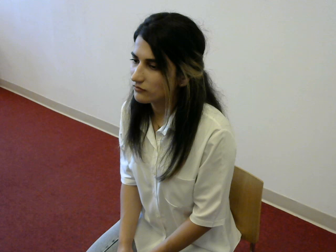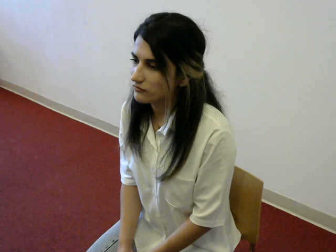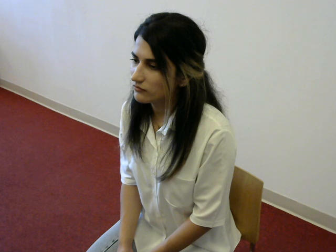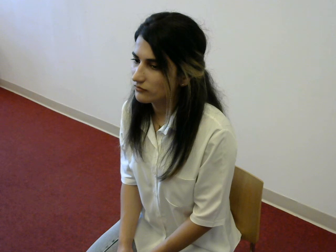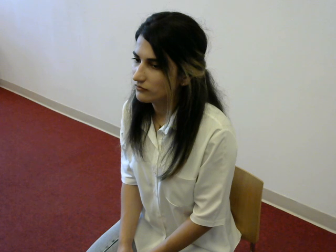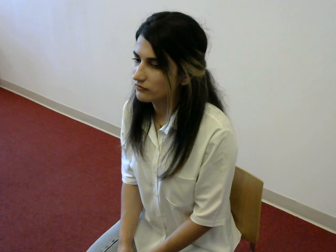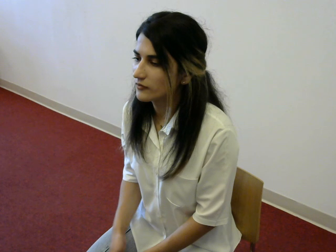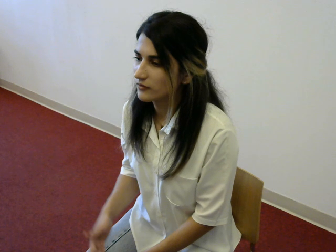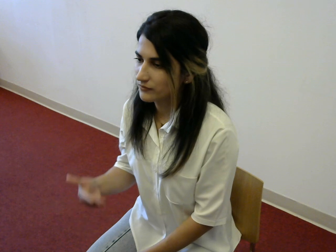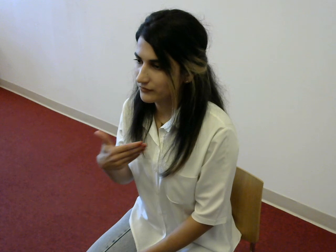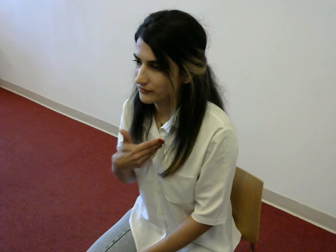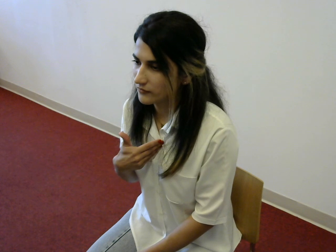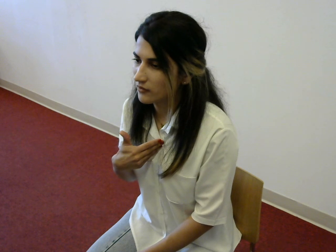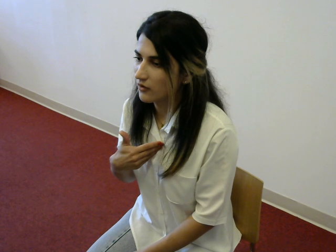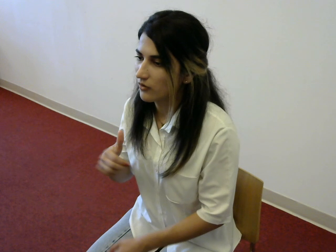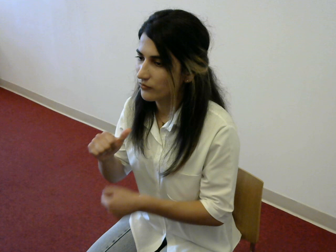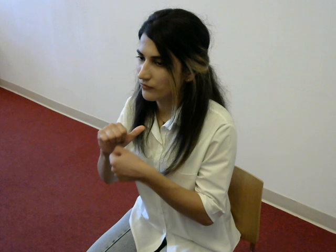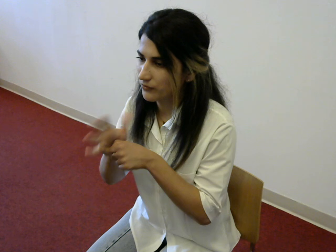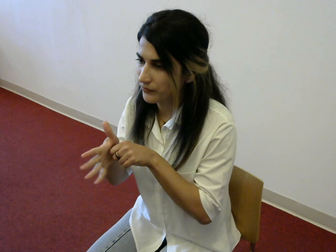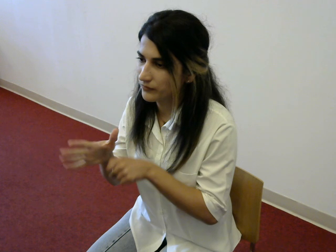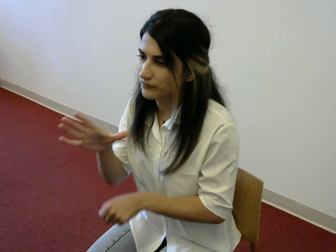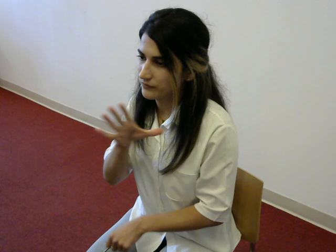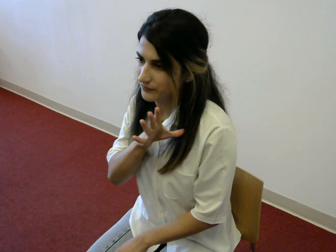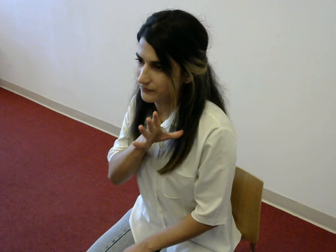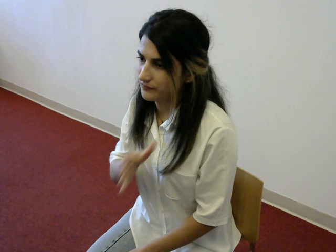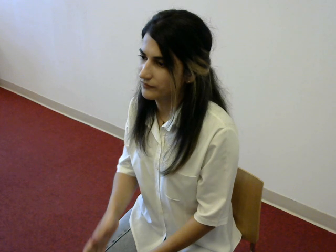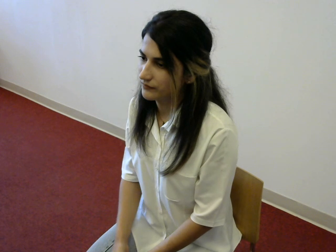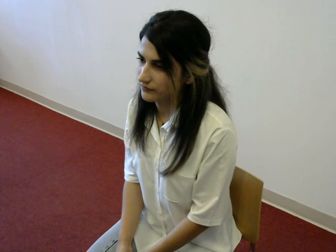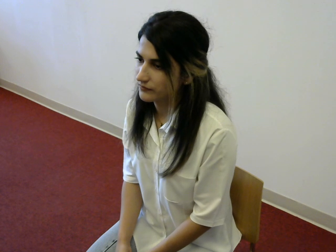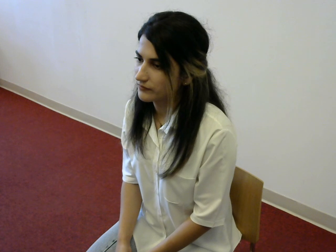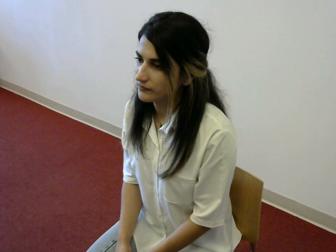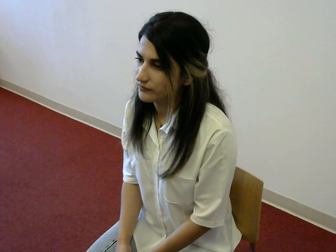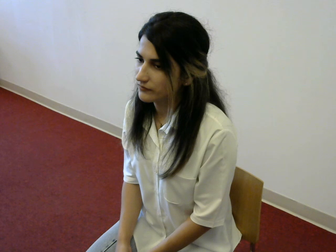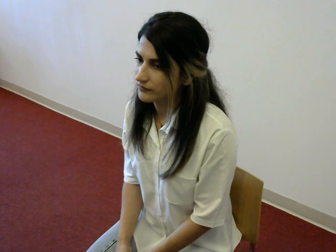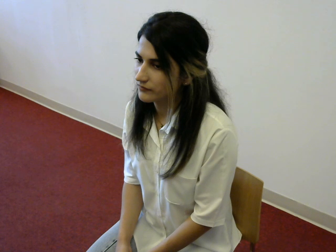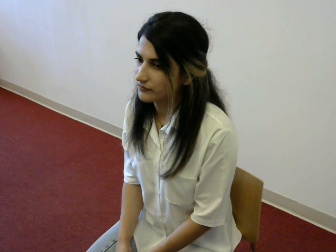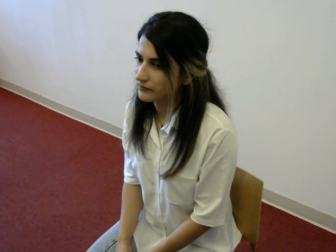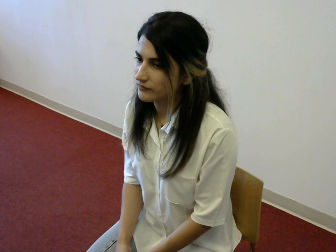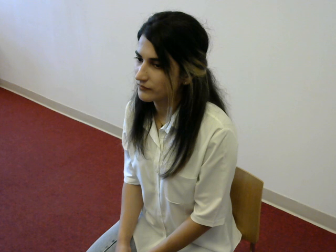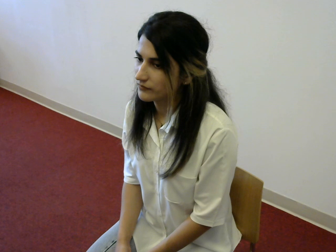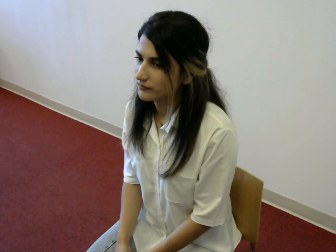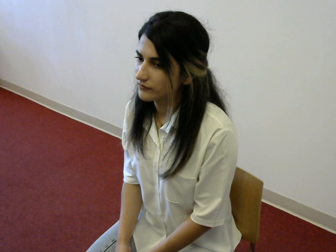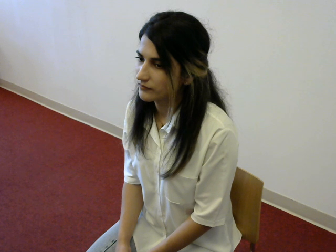Mən Covid-ə tutulmuşam